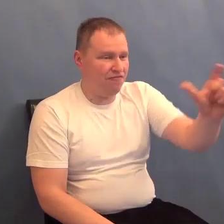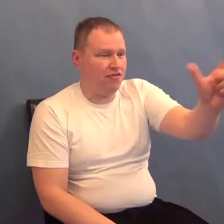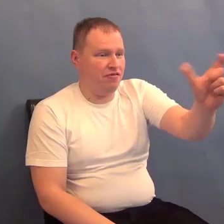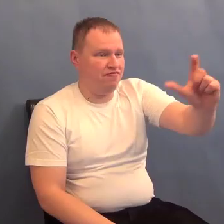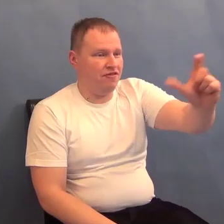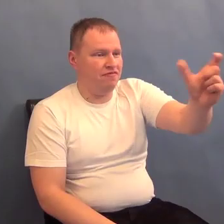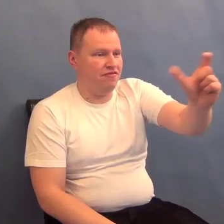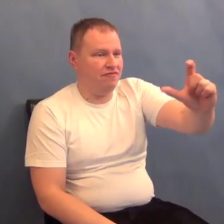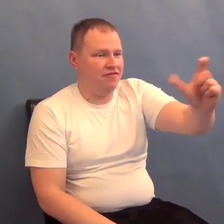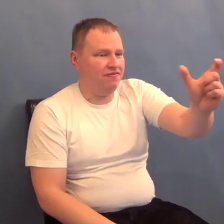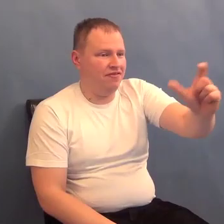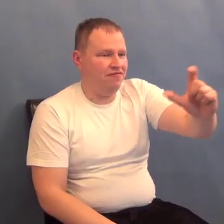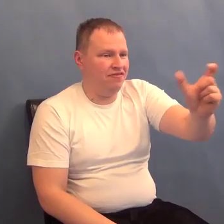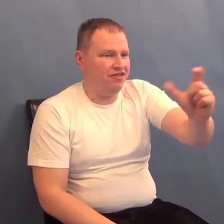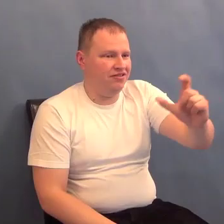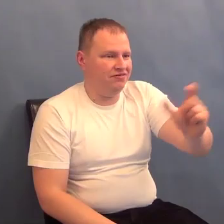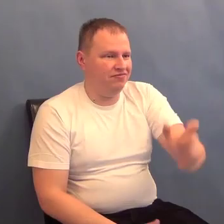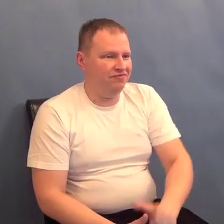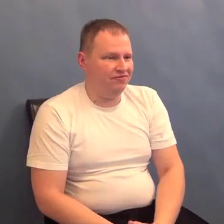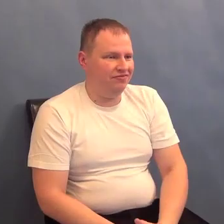Czwartek.